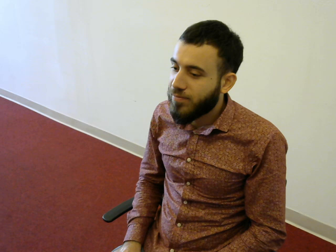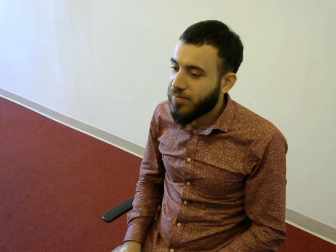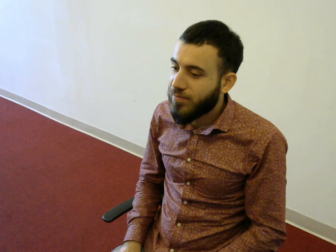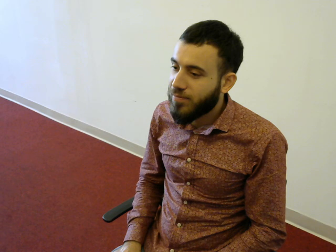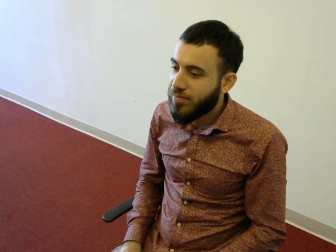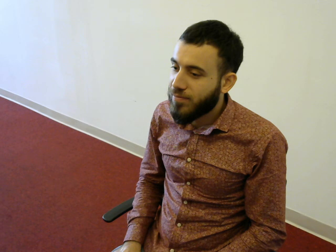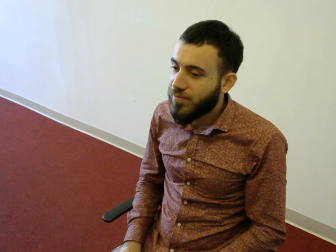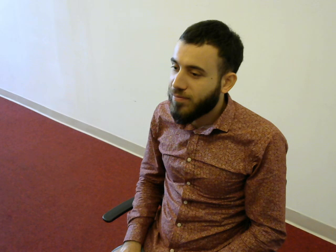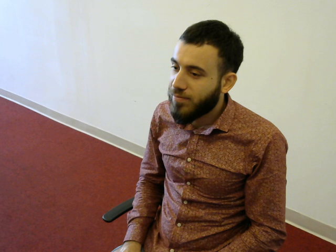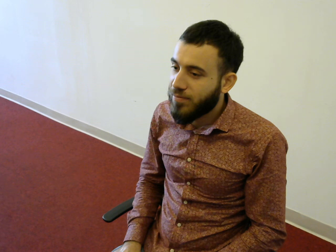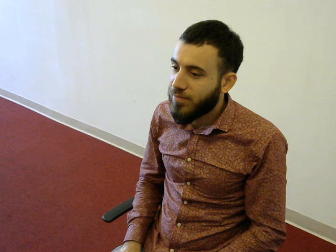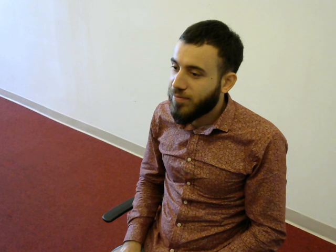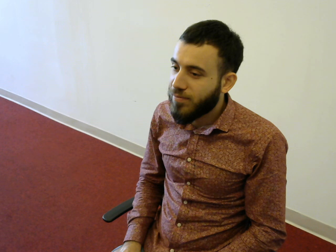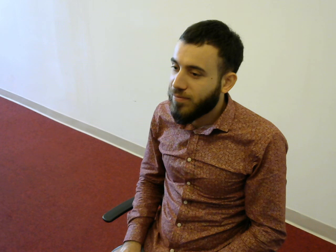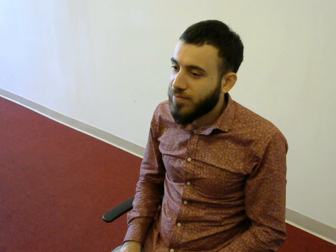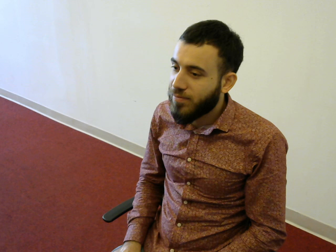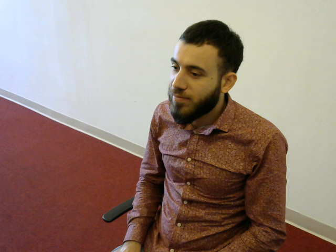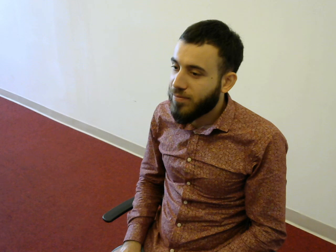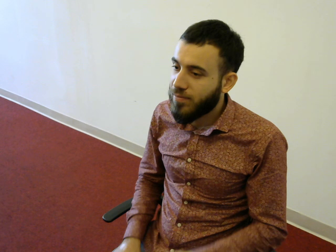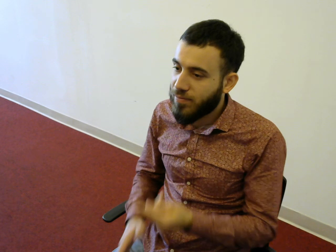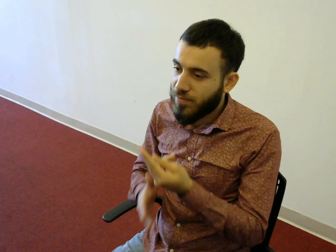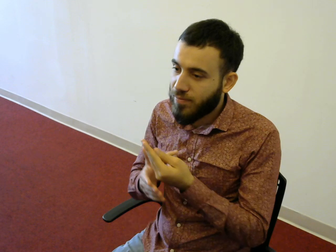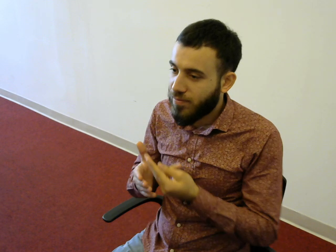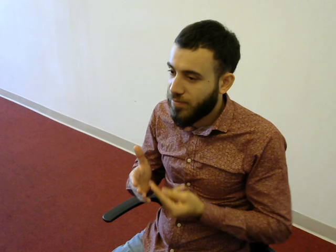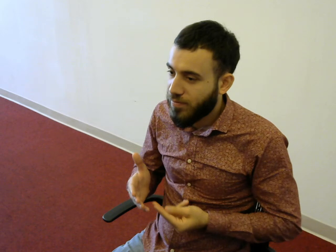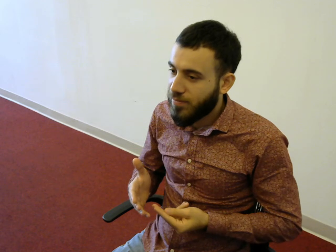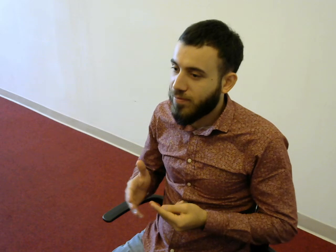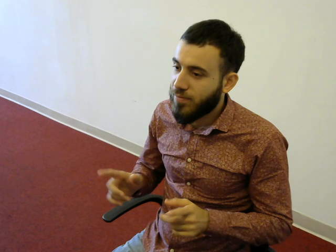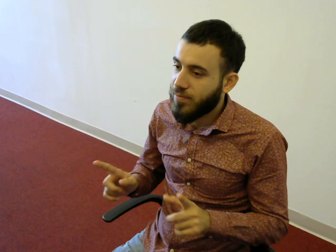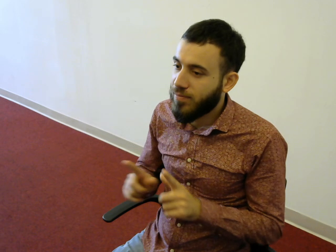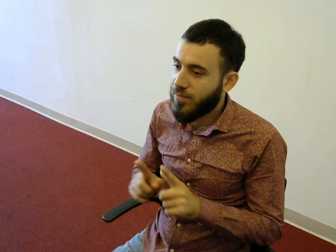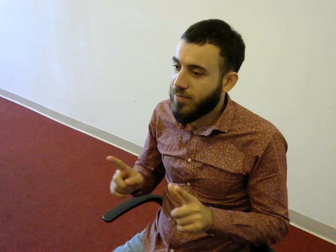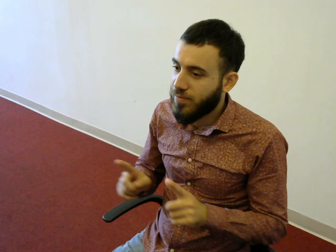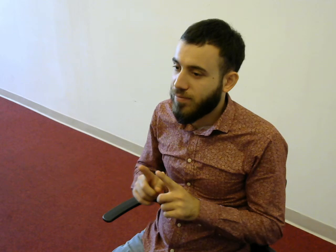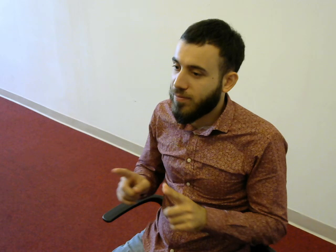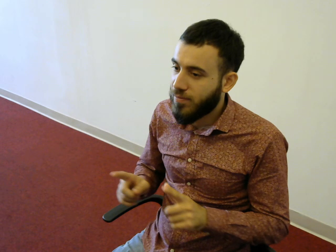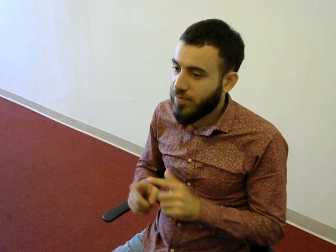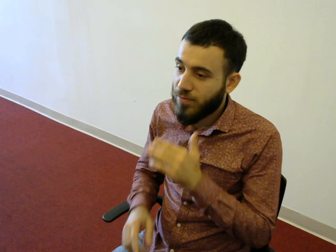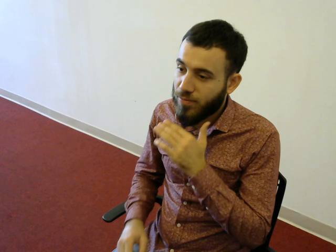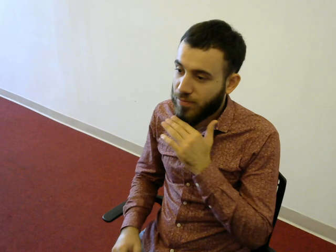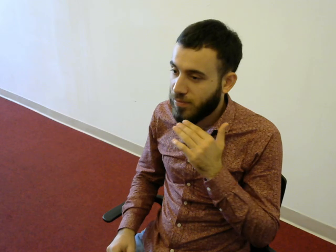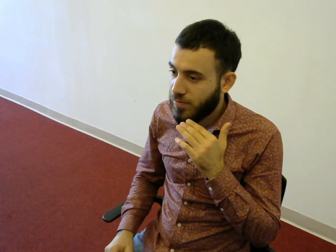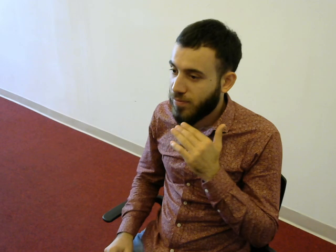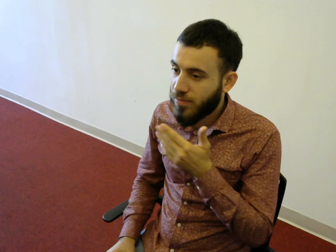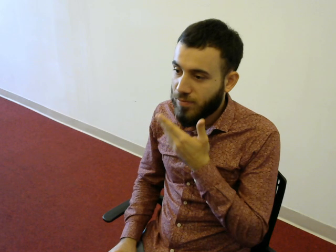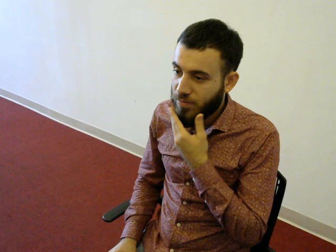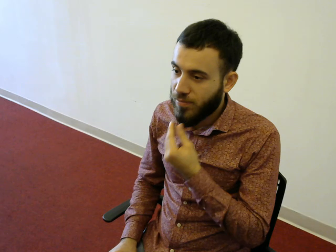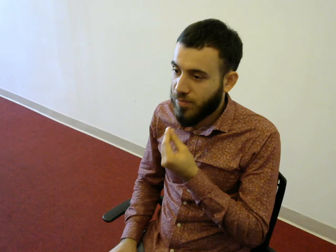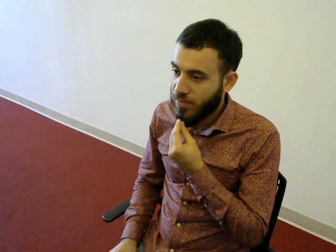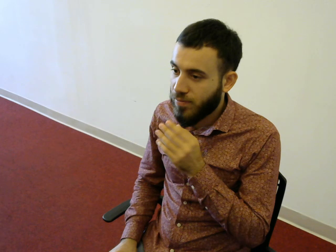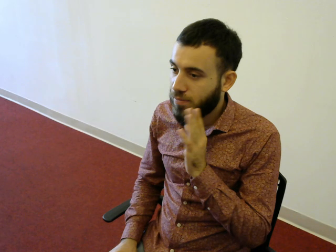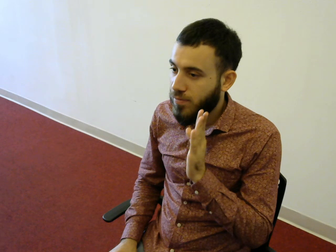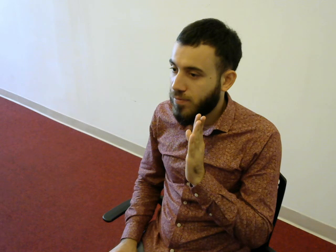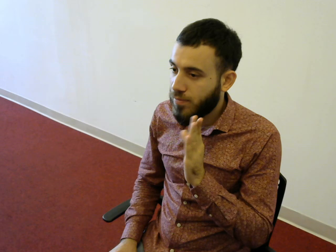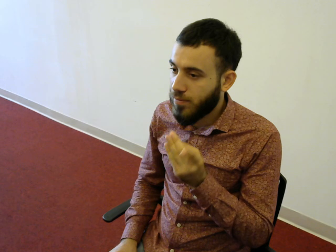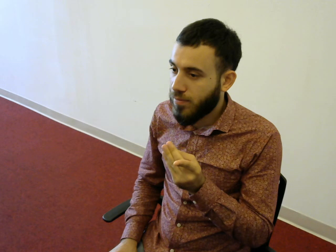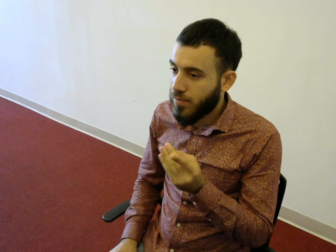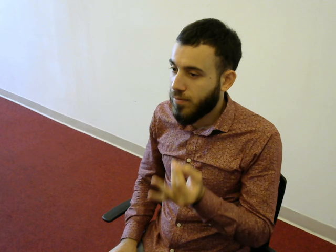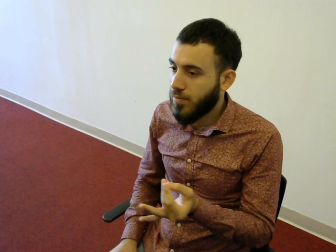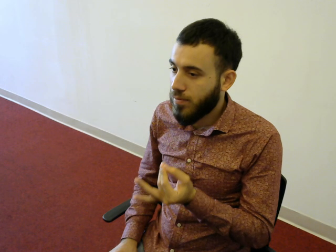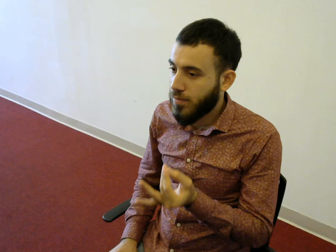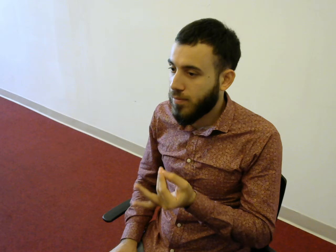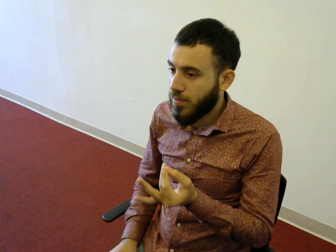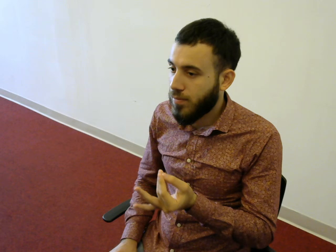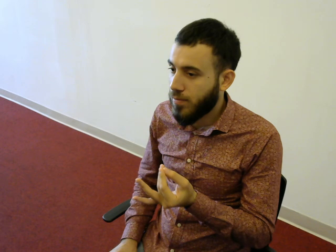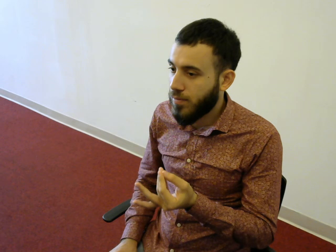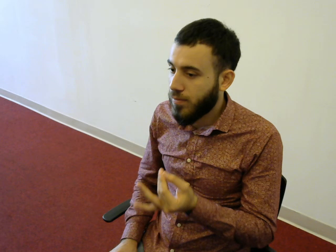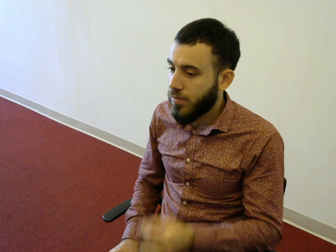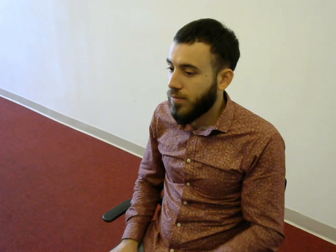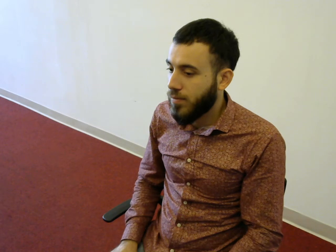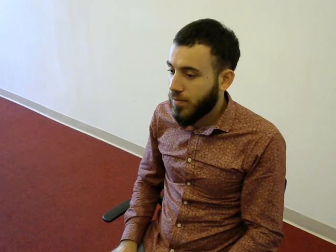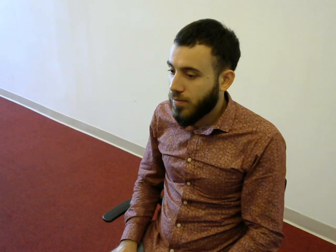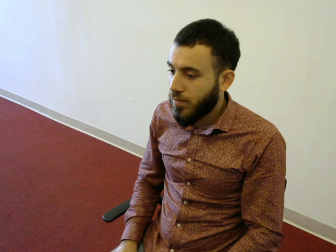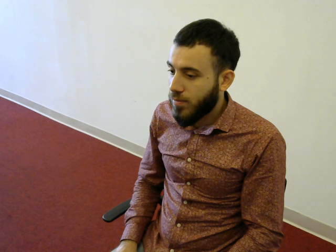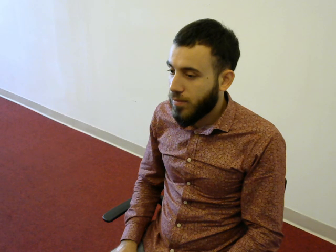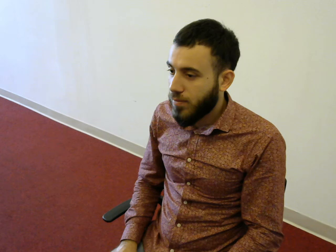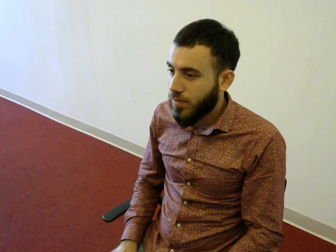Rəsm muzeyi çox gözəl və maraqlıdır